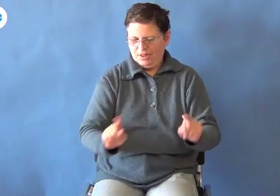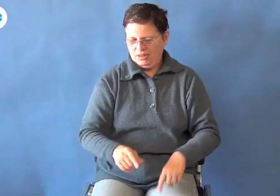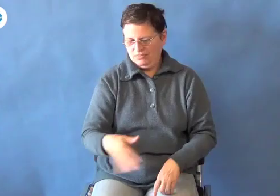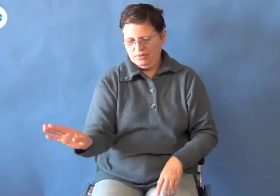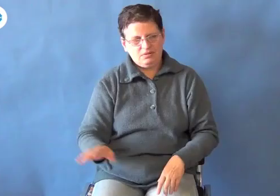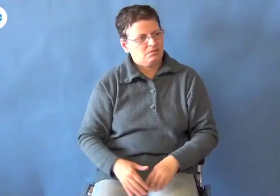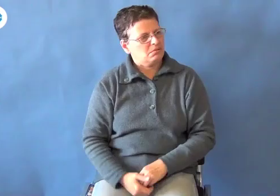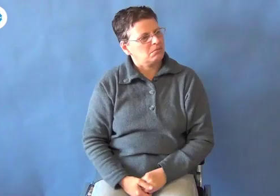Tego nie powinno być.